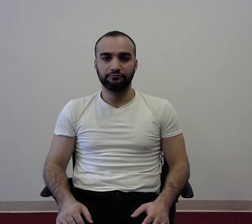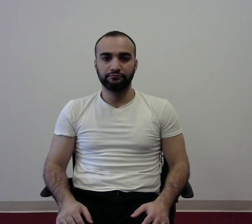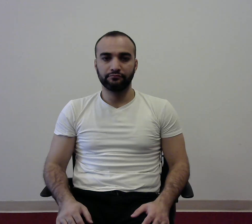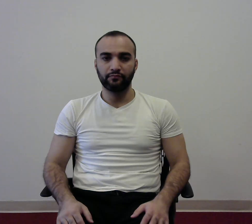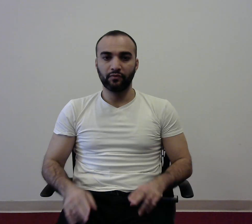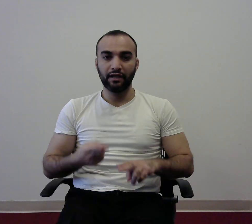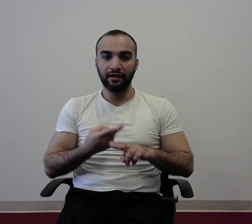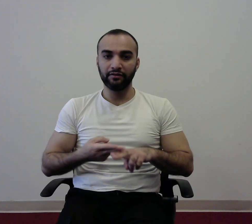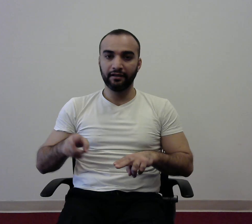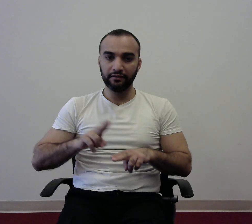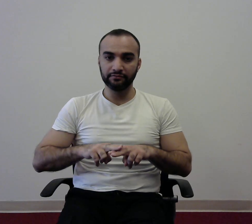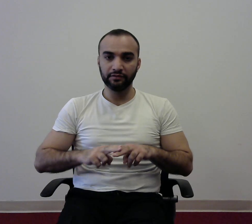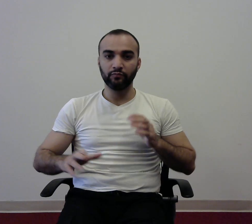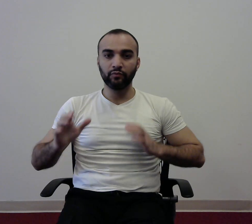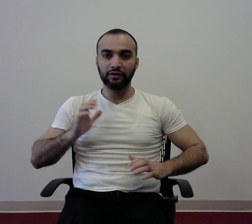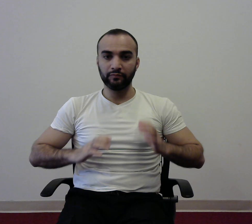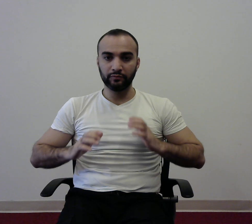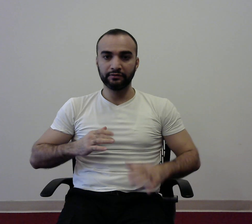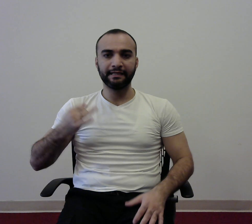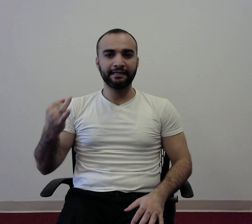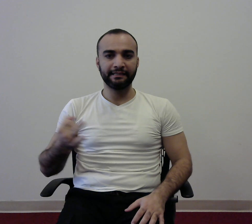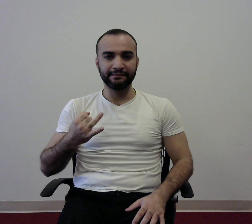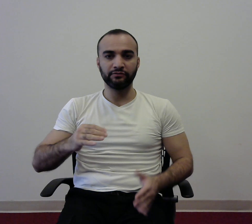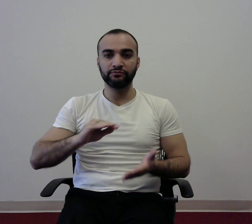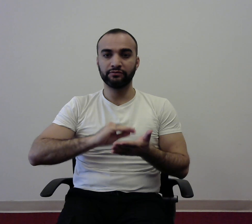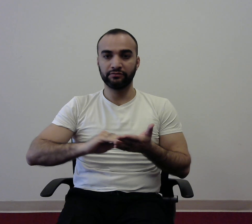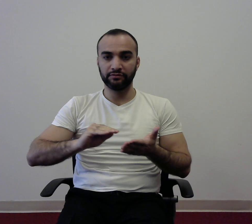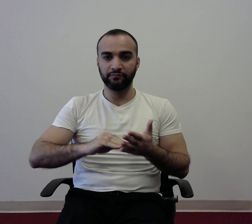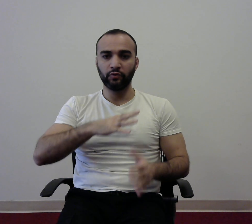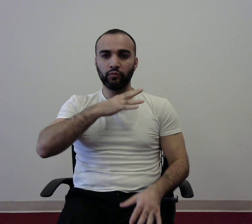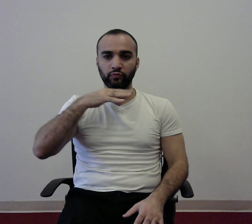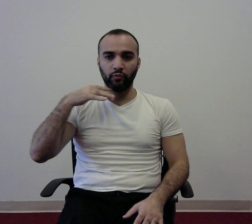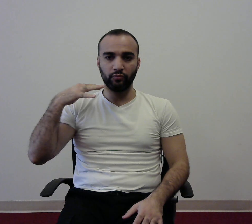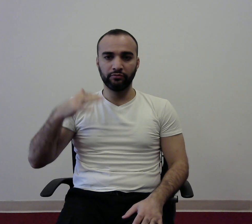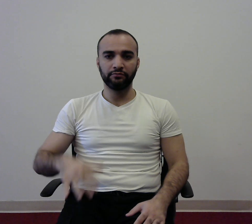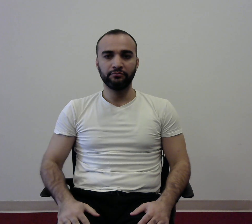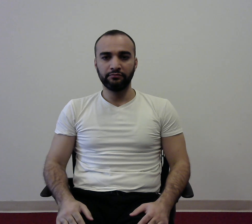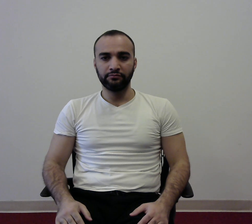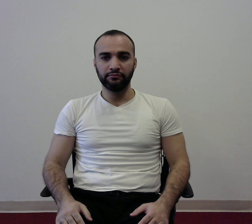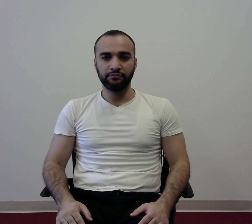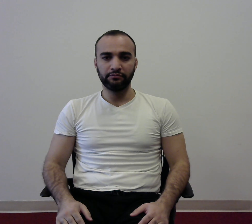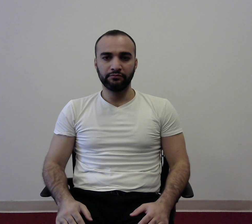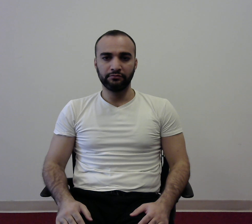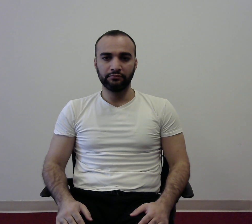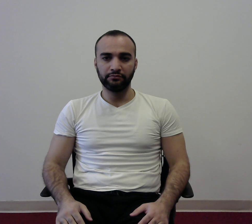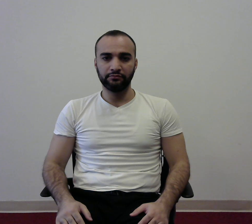Bu müəllimin maraqlı yazıları çoxdur